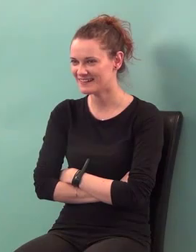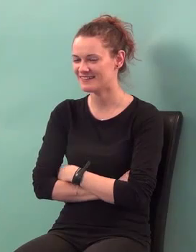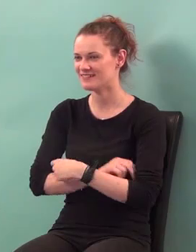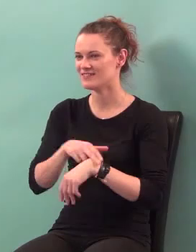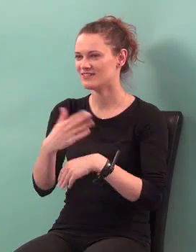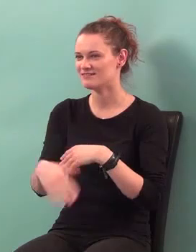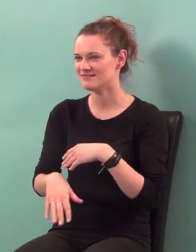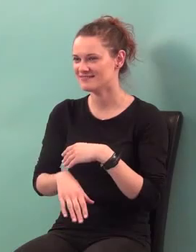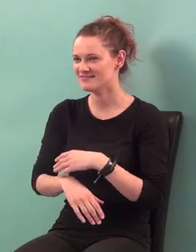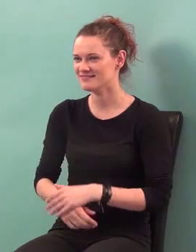O której kończysz?